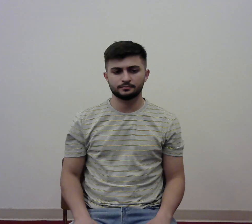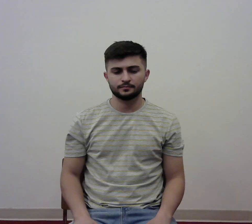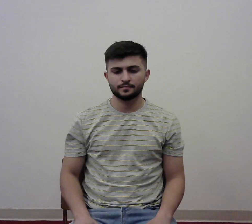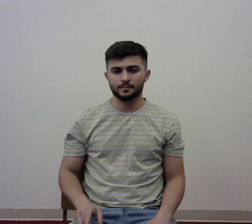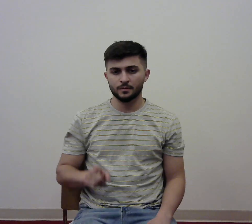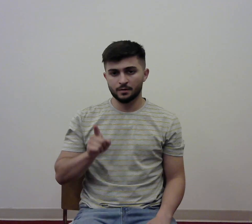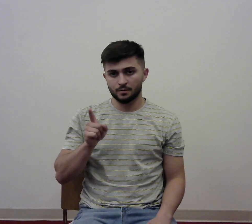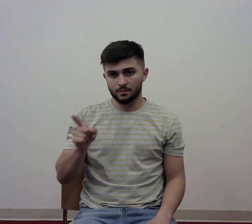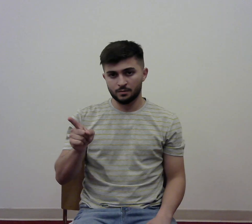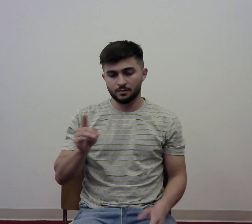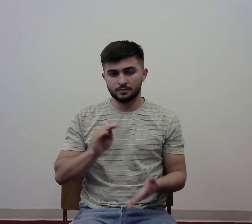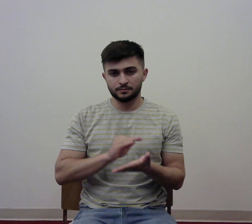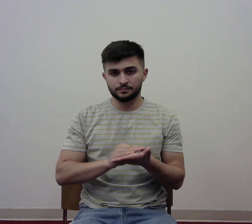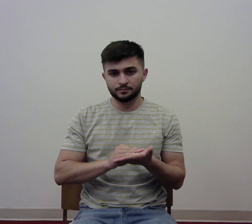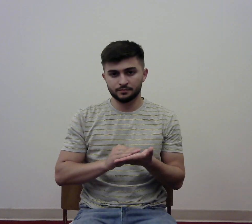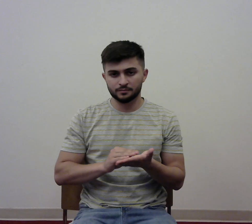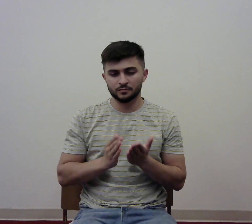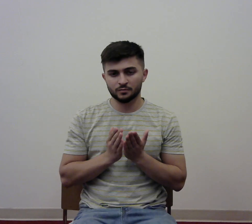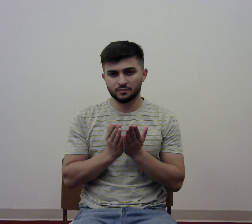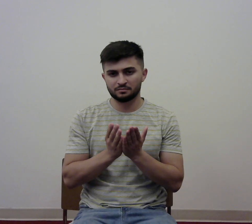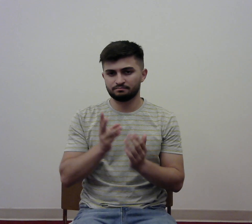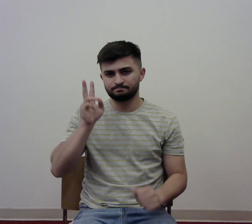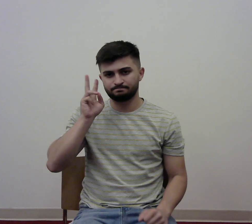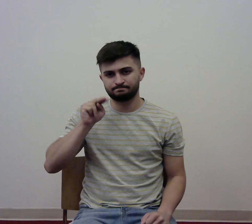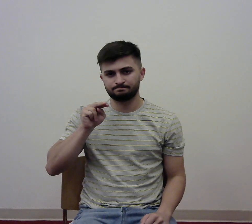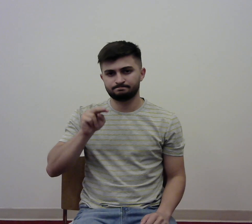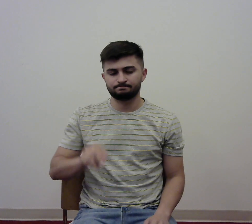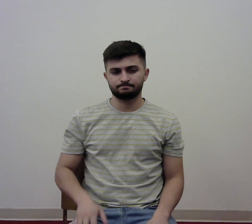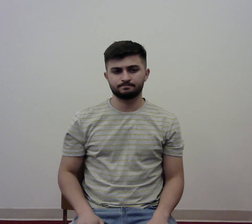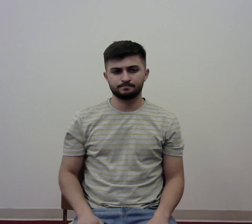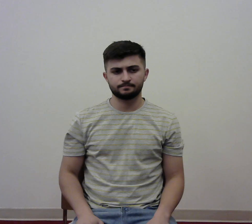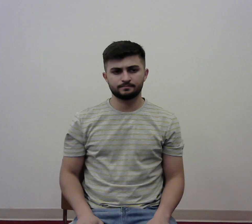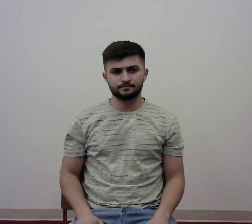O yazıb-oxuya bilmir